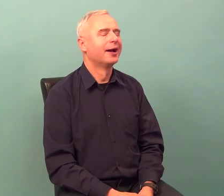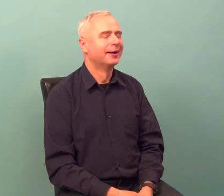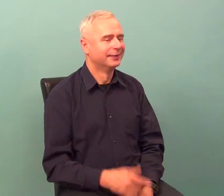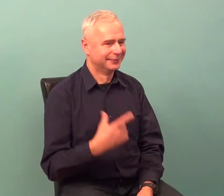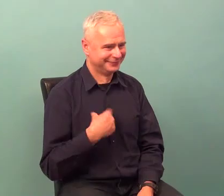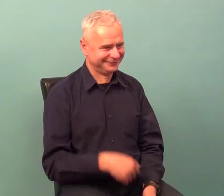Aha.